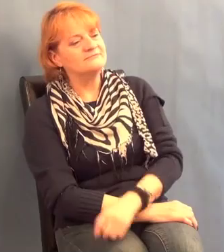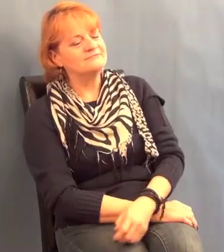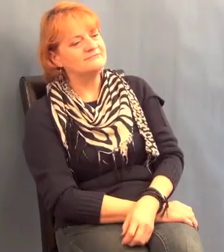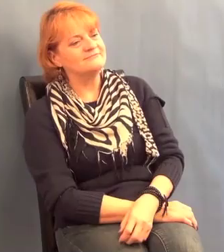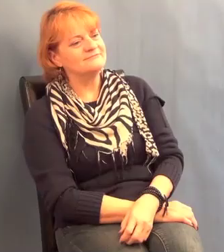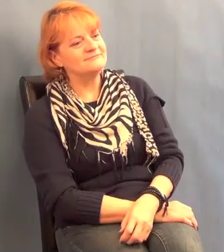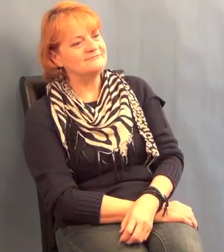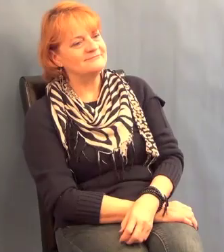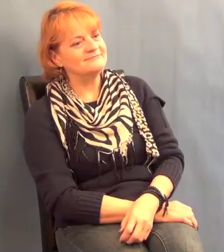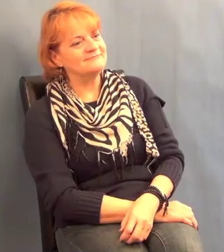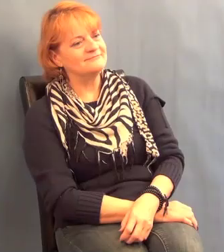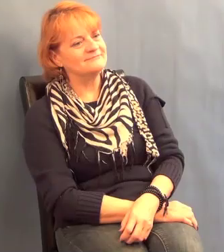Tak.